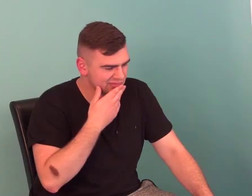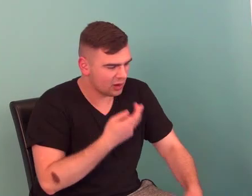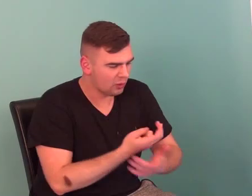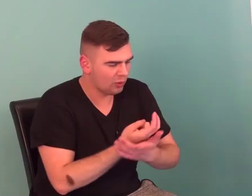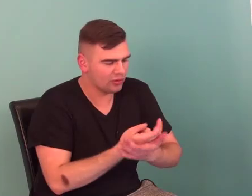Luty!